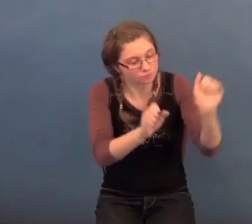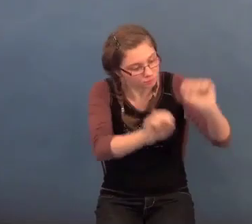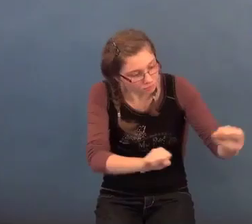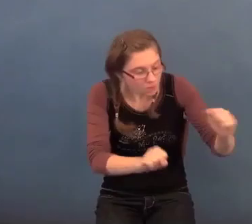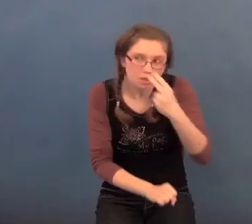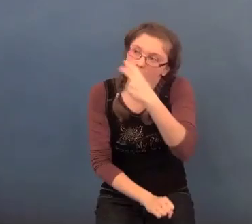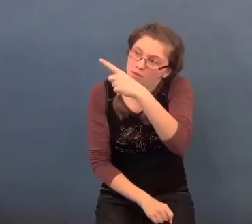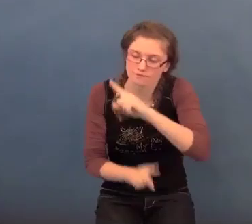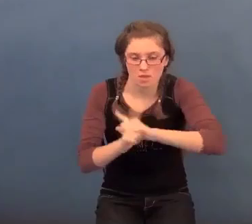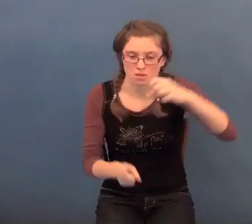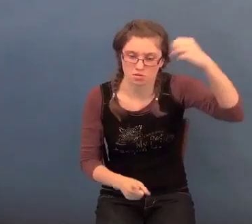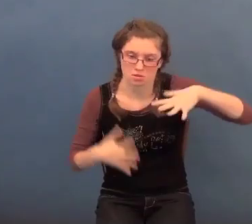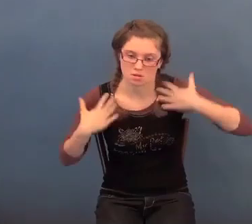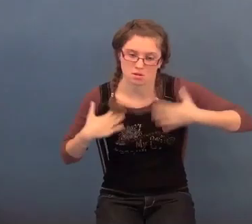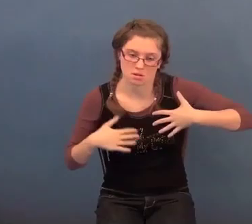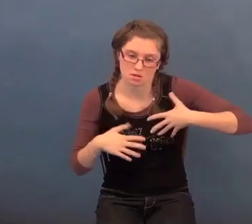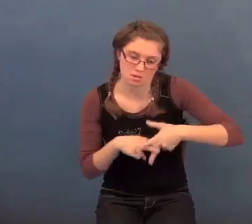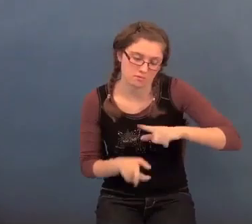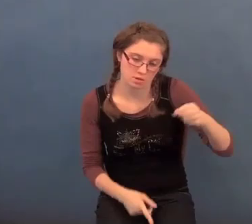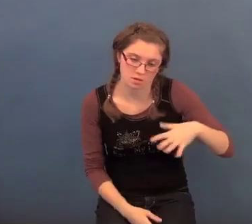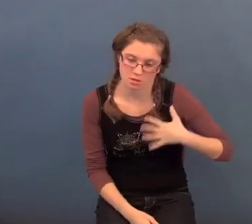Ktoś patrzy na znak: nie wolno kąpać koni pod prysznicem. Zakaz!